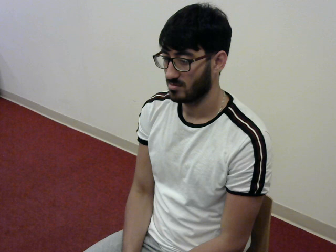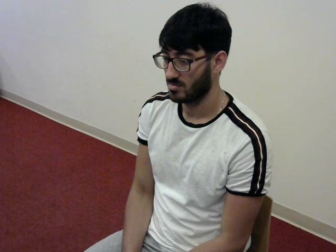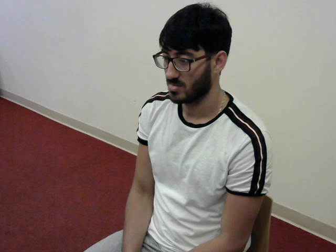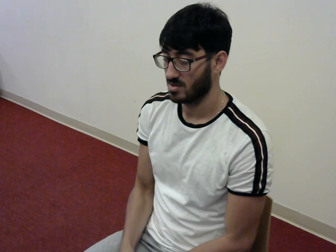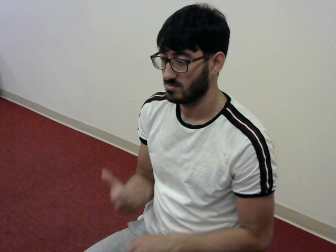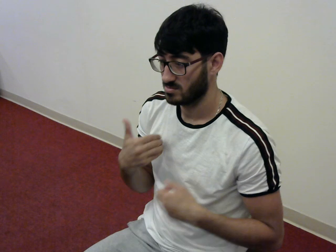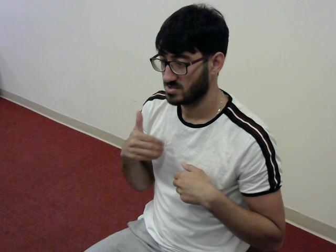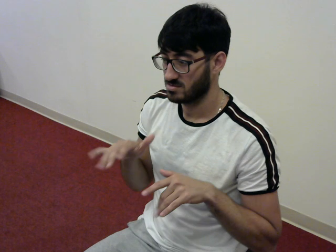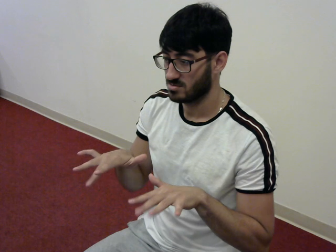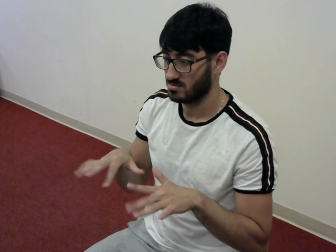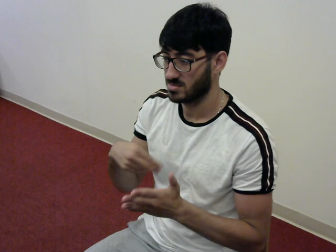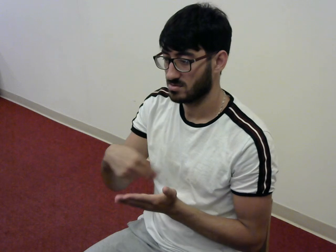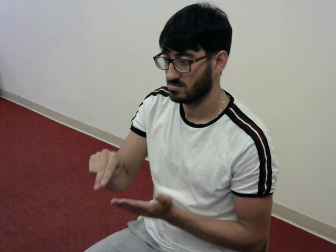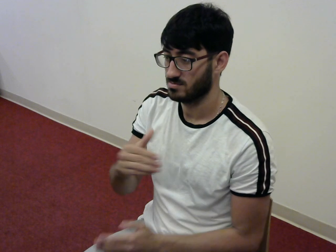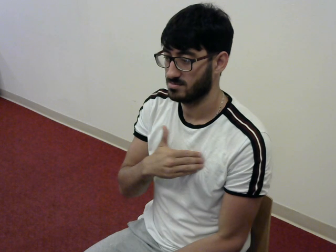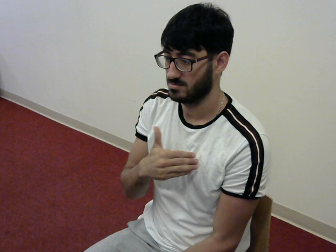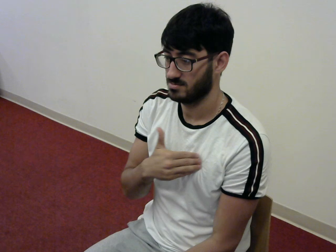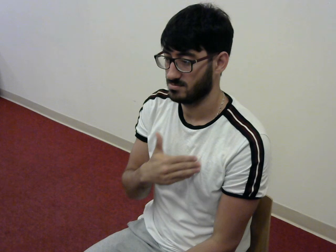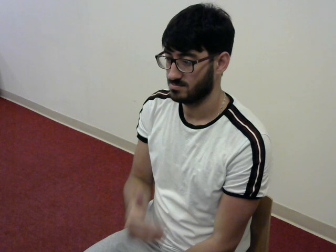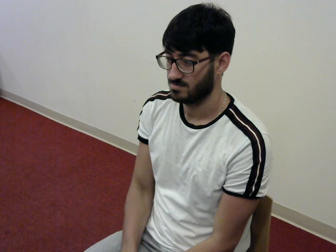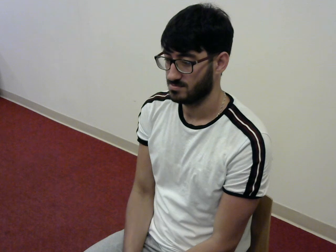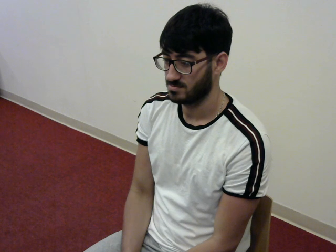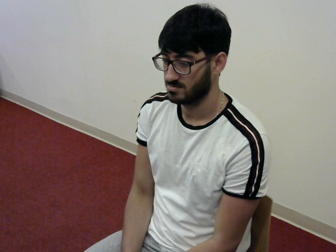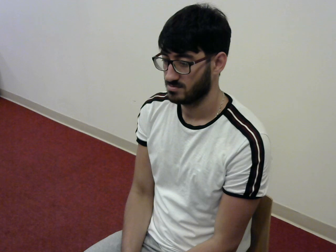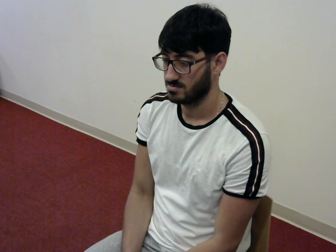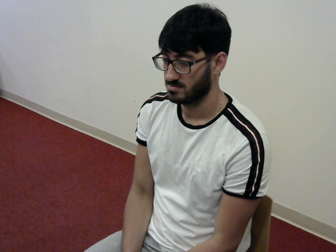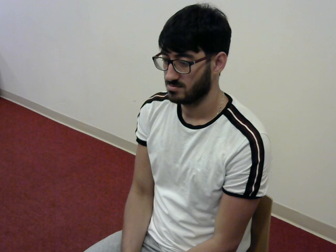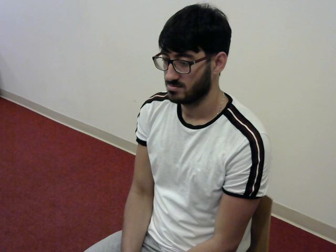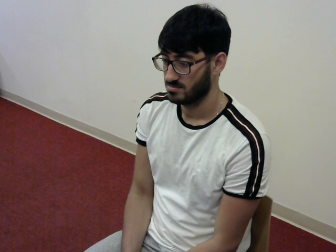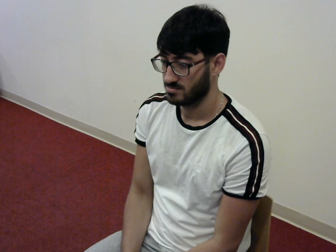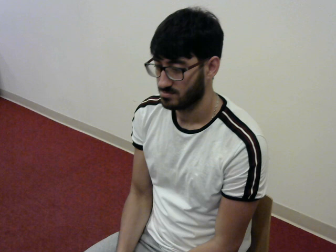Mən kompüter almaq istəyirəm